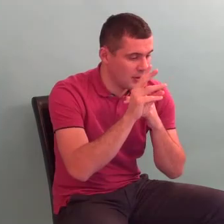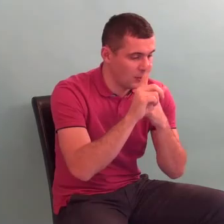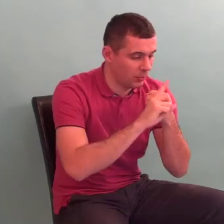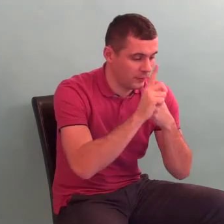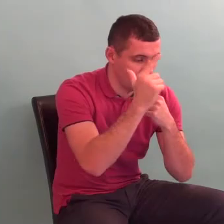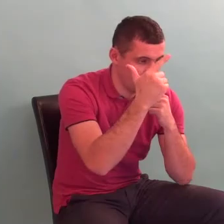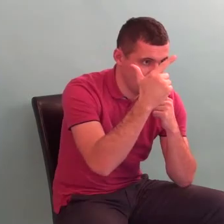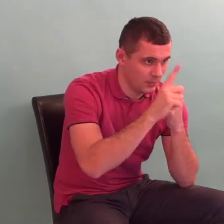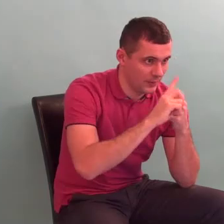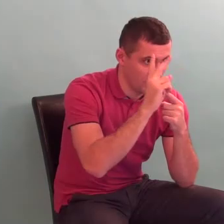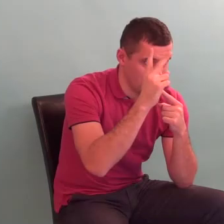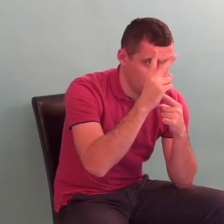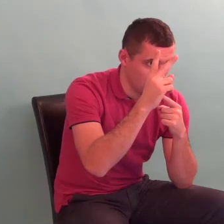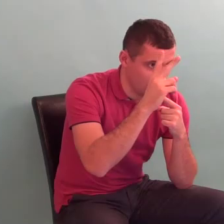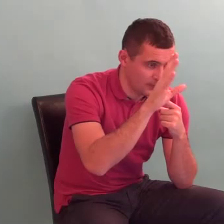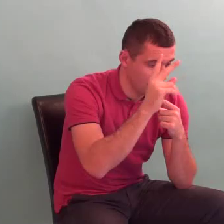Numer dwa, numer drugi.